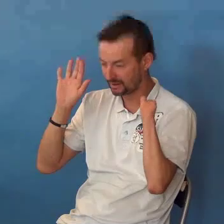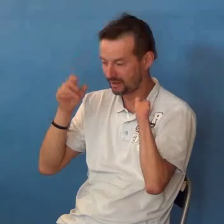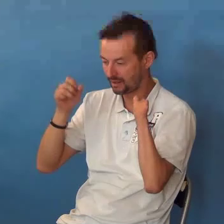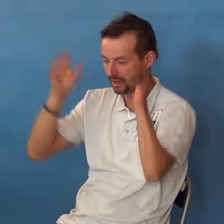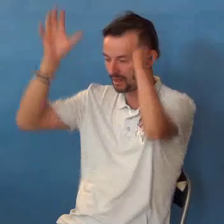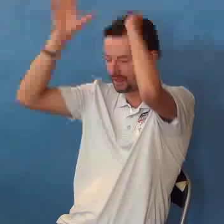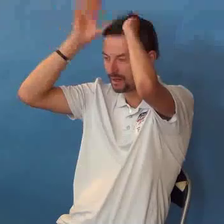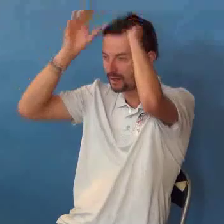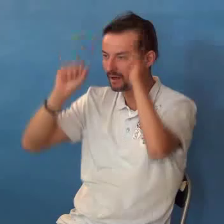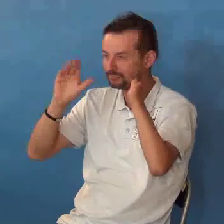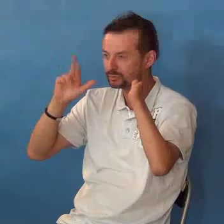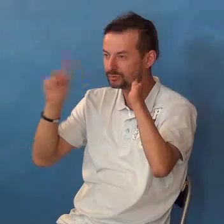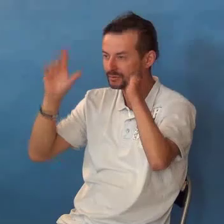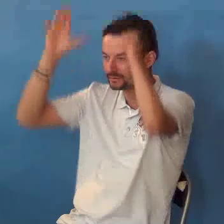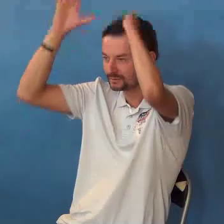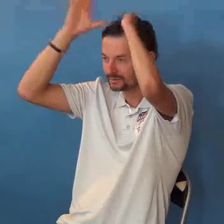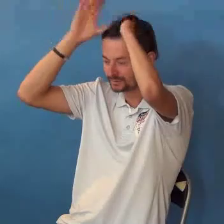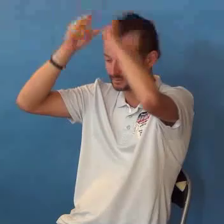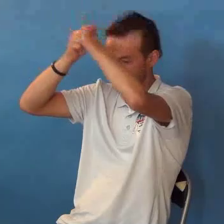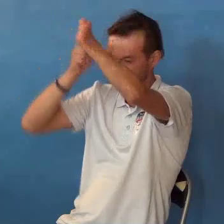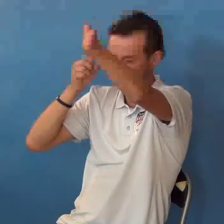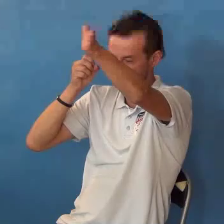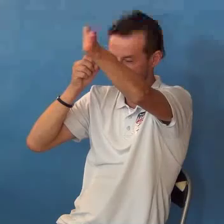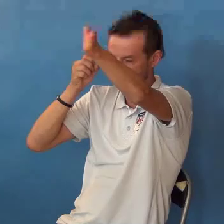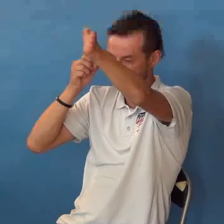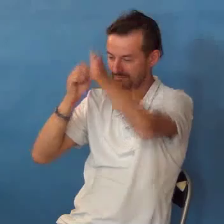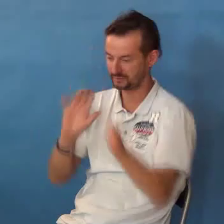Ma arbuz na głowie, a ten drugi strzela do niego.